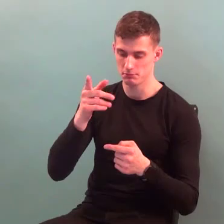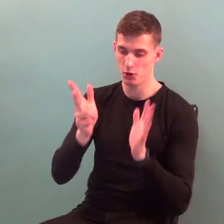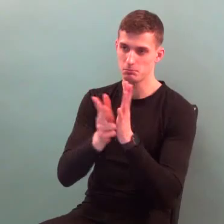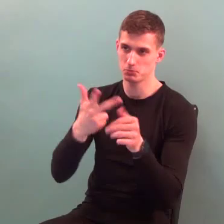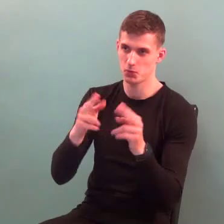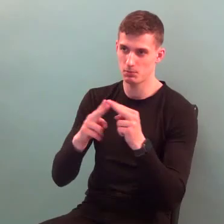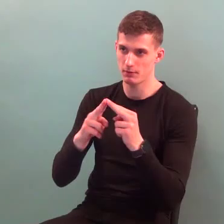Umawiamy się na osiemnastą trzydzieści.